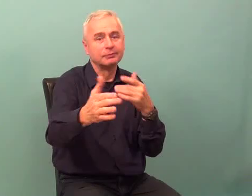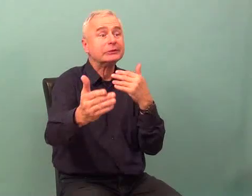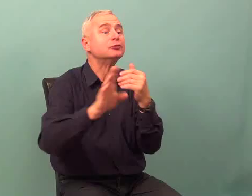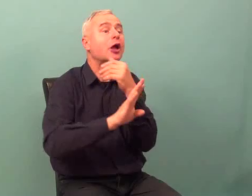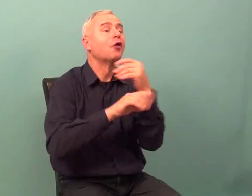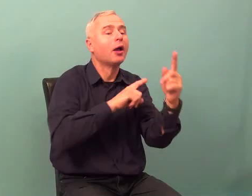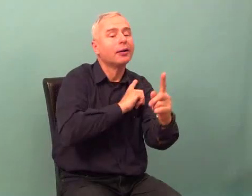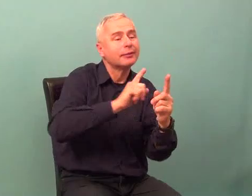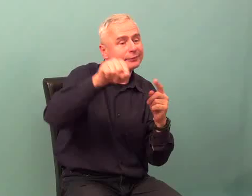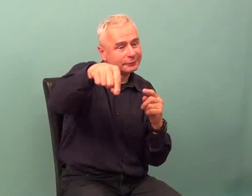Mijali je.